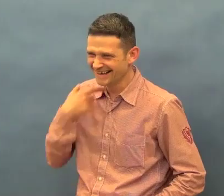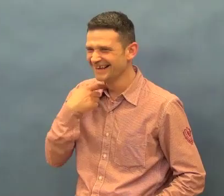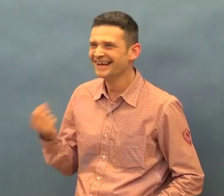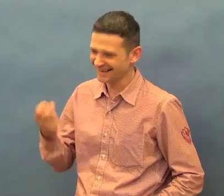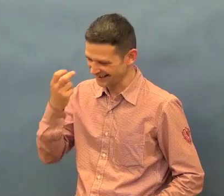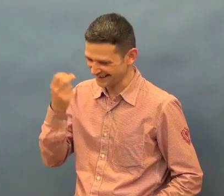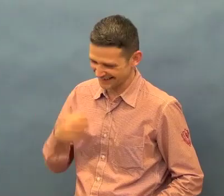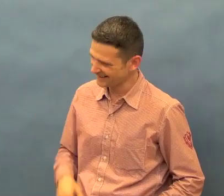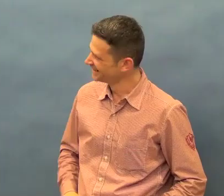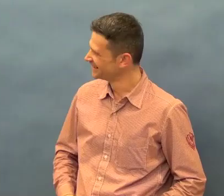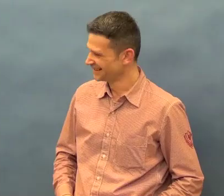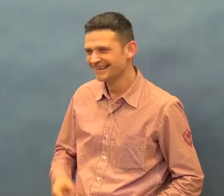Śmieszne i ciekawe.